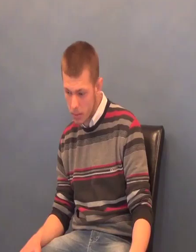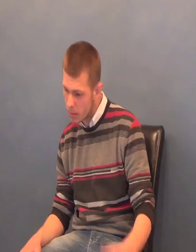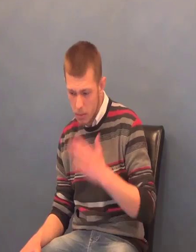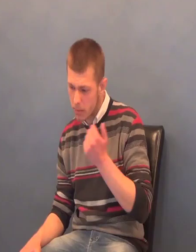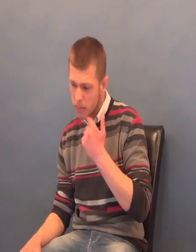Nie ma, nie ma.